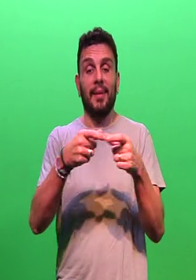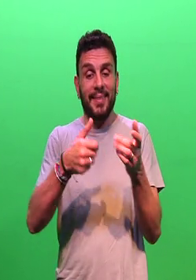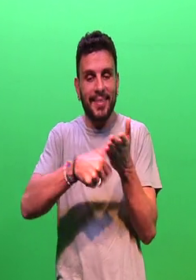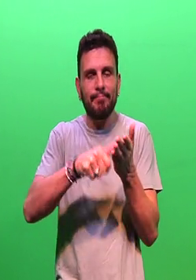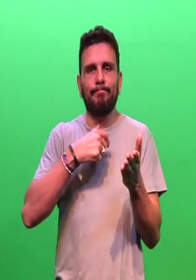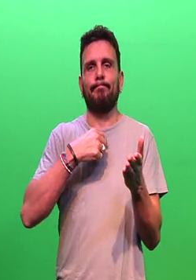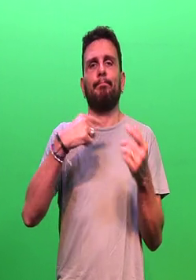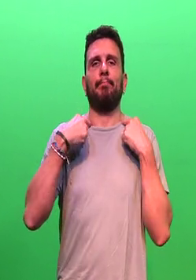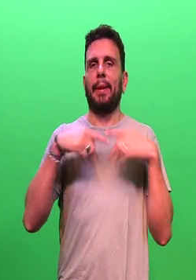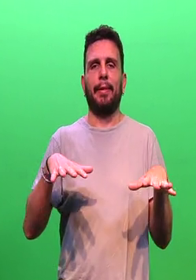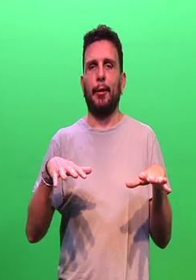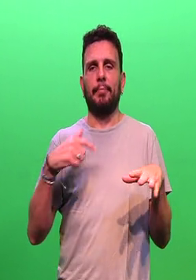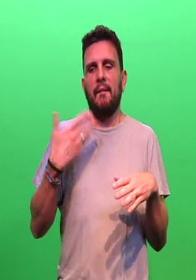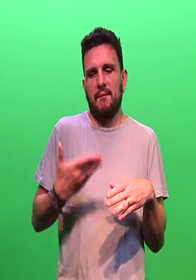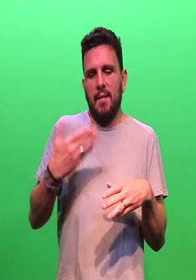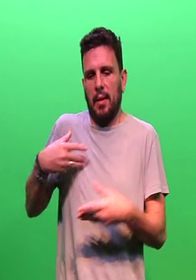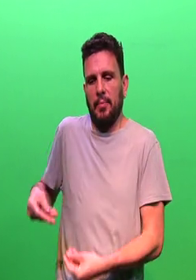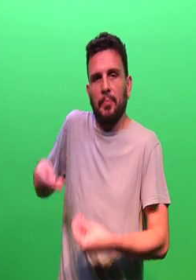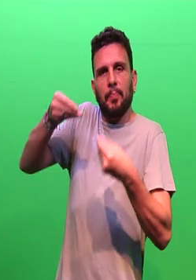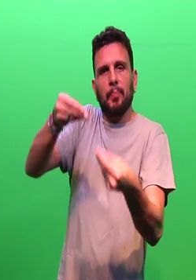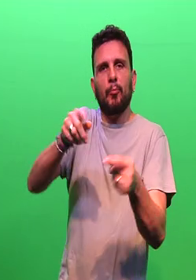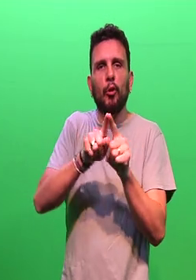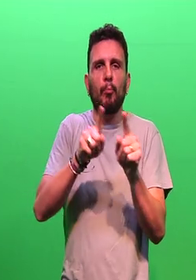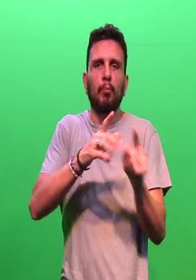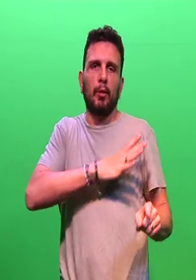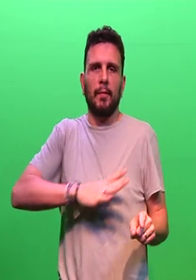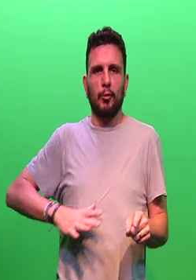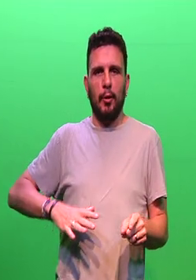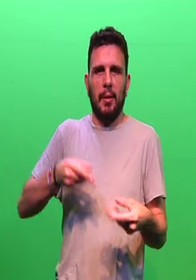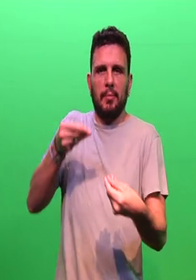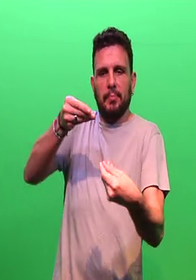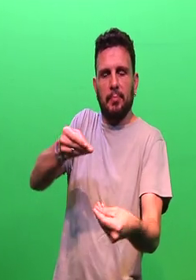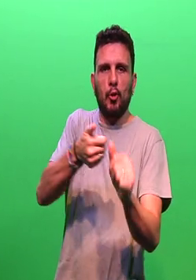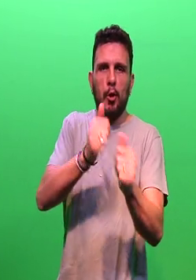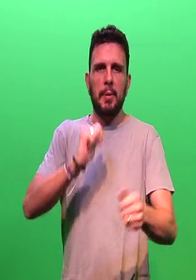He perdut el DNI, però tinc un document provisional que és vàlid, és una còpia.